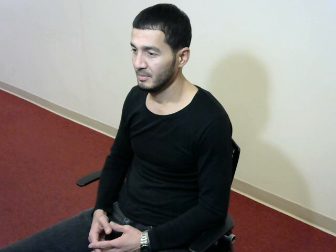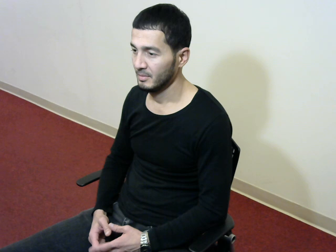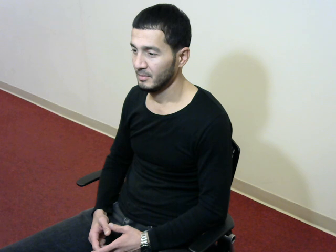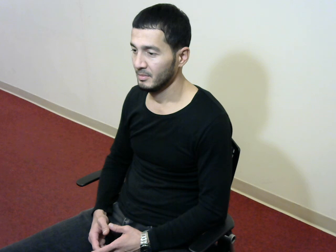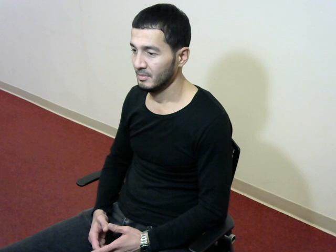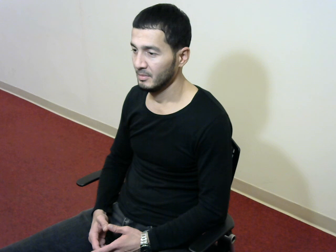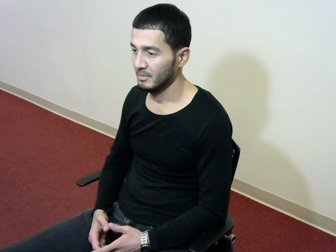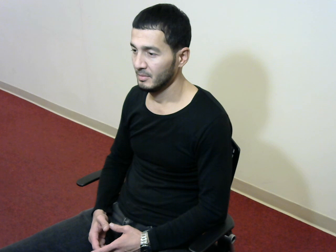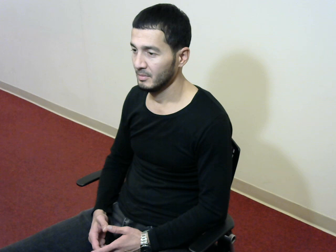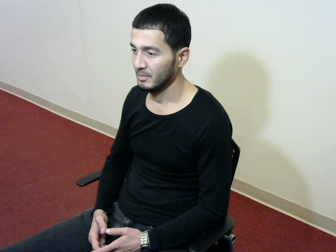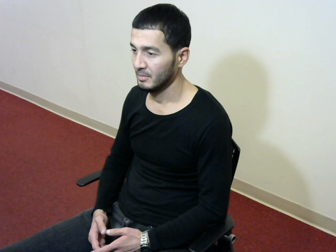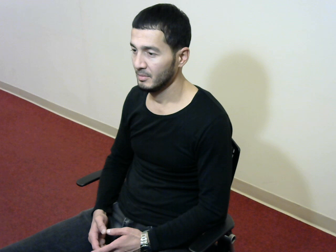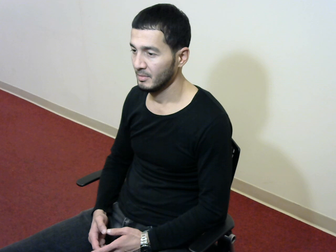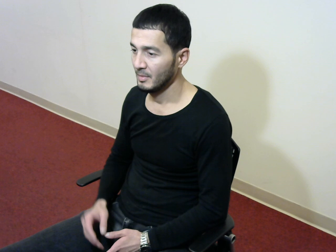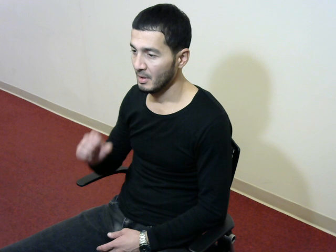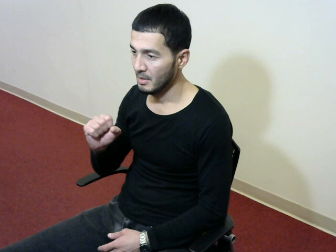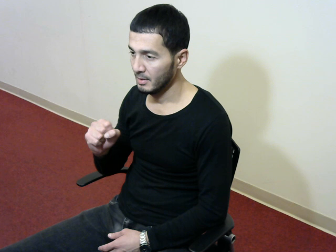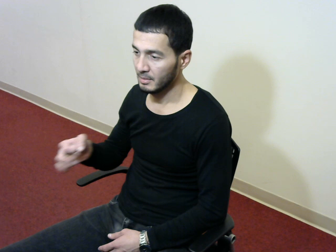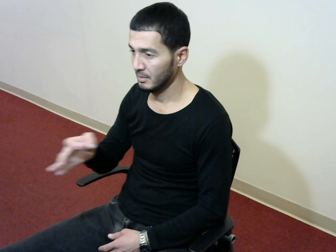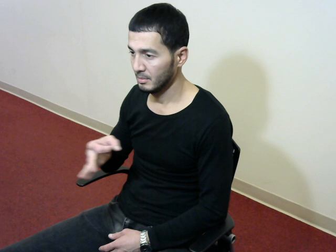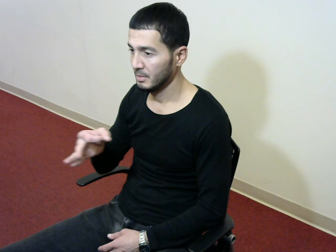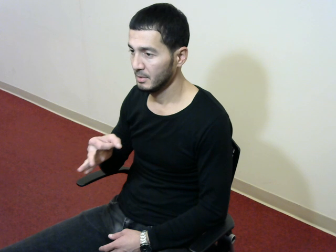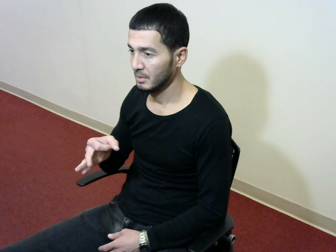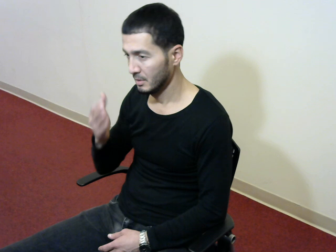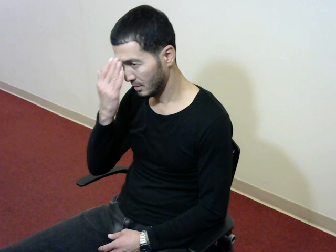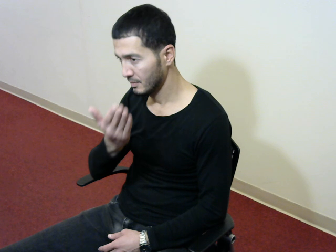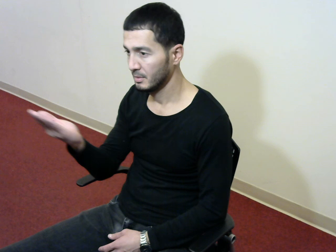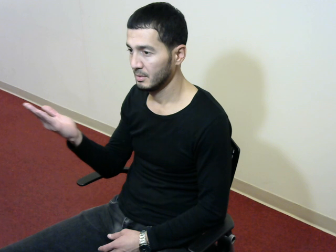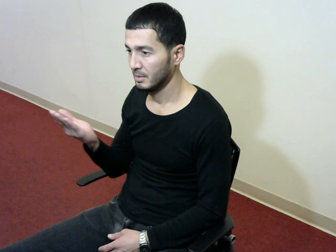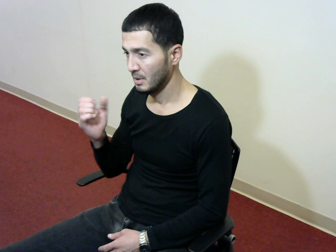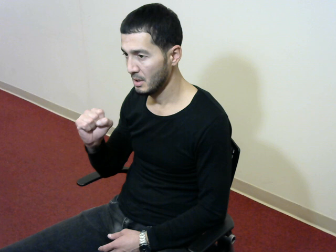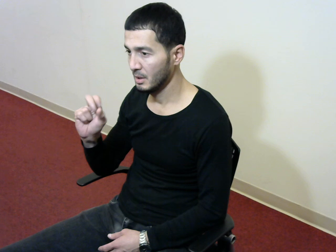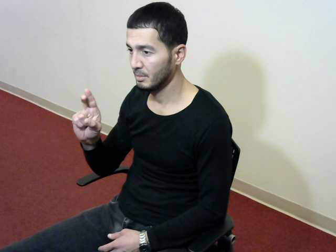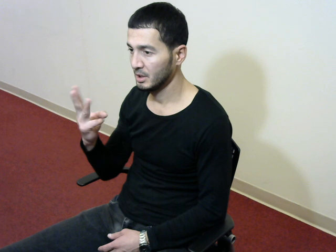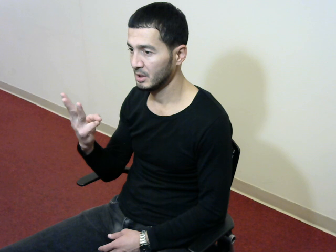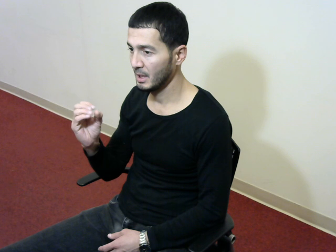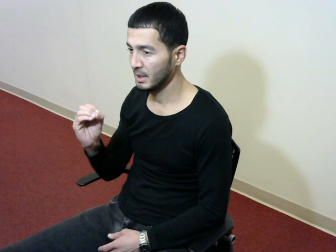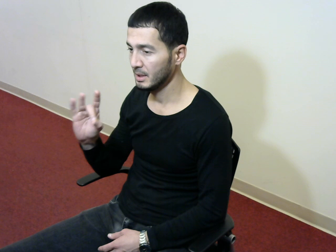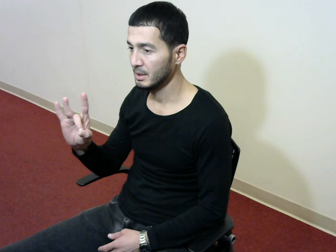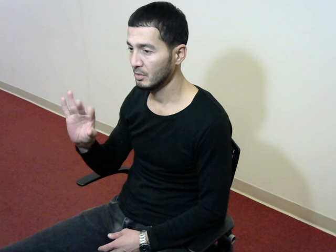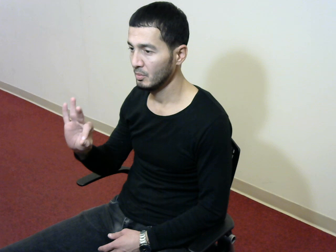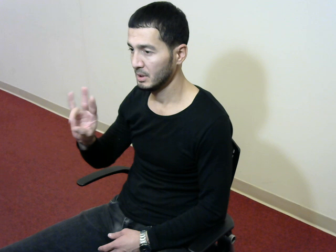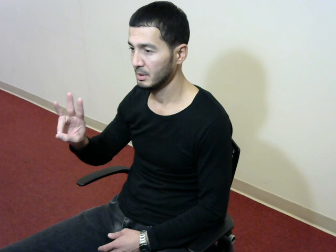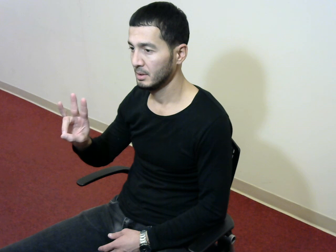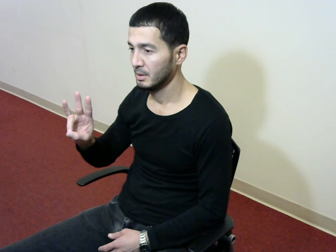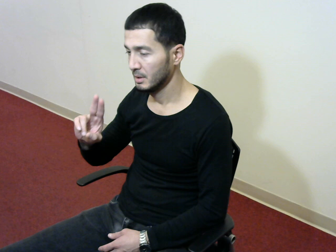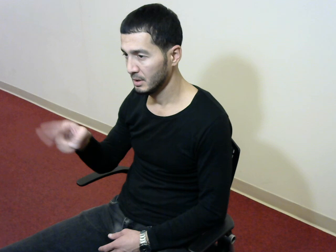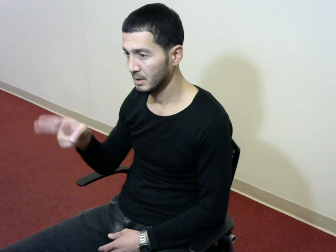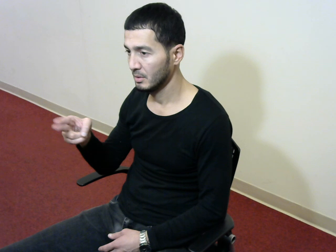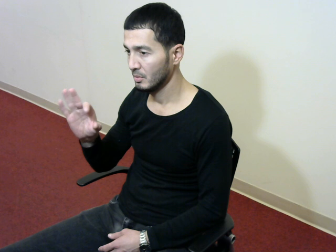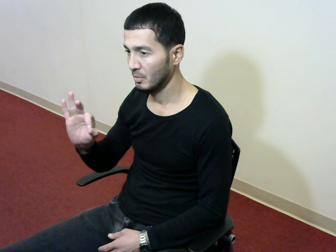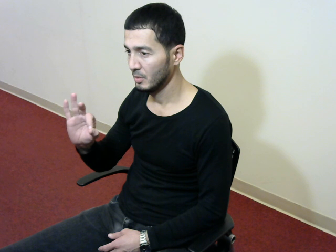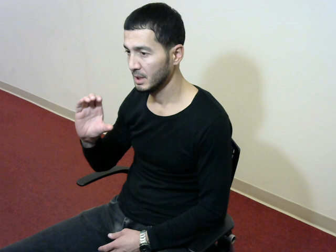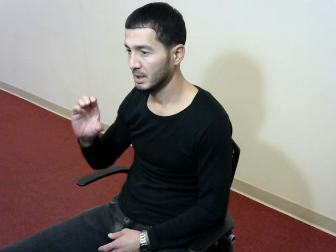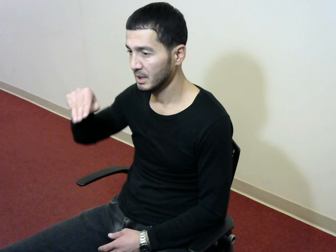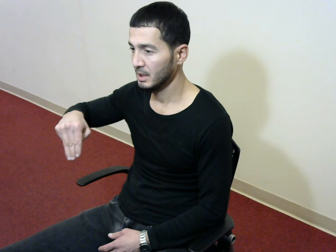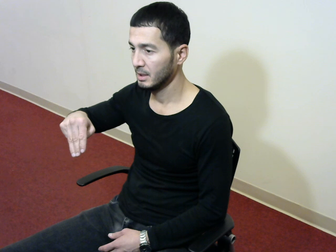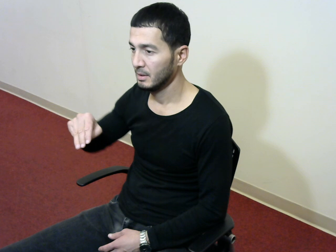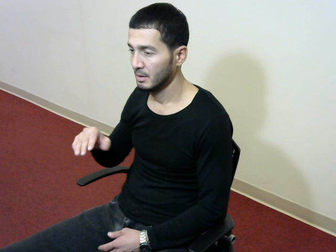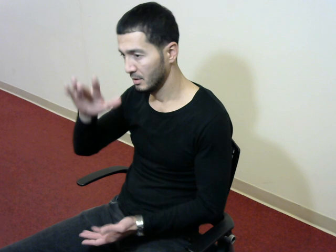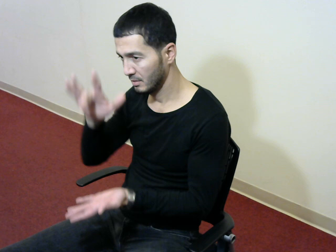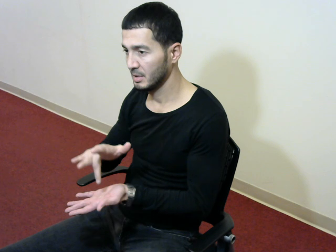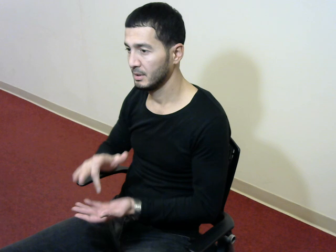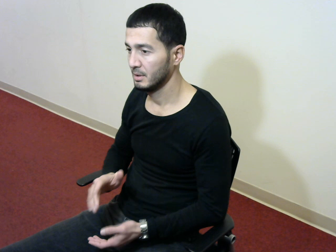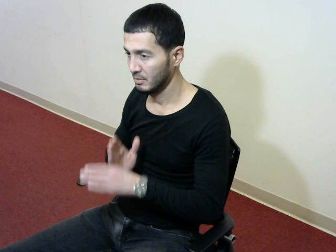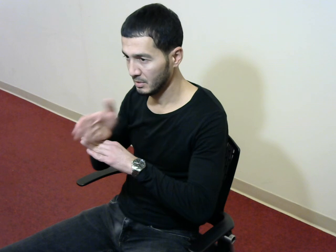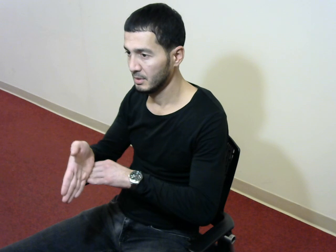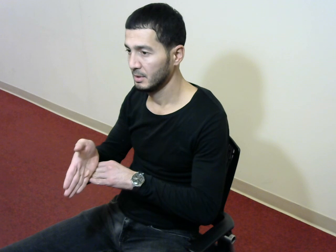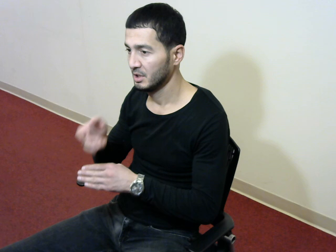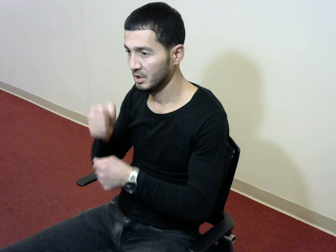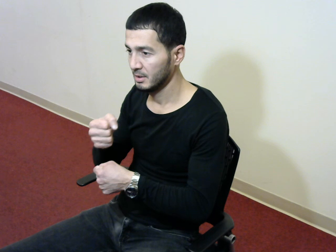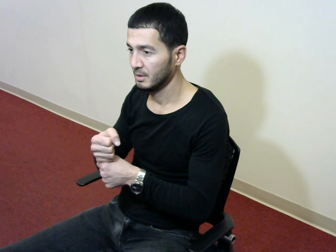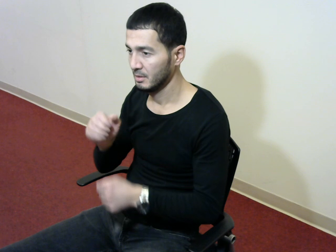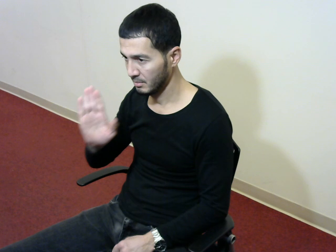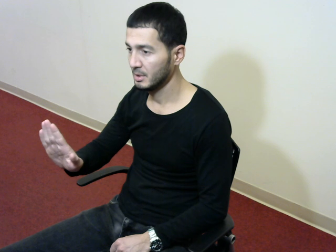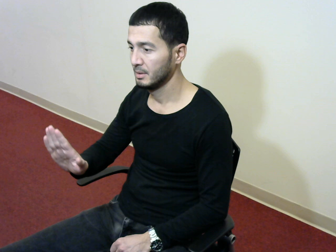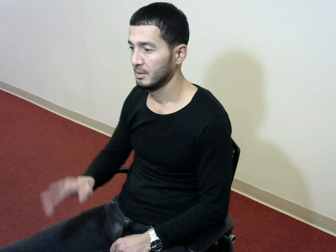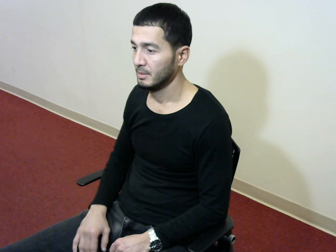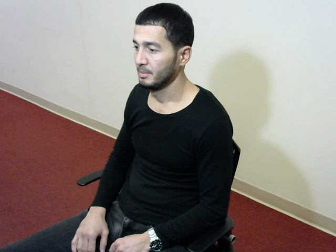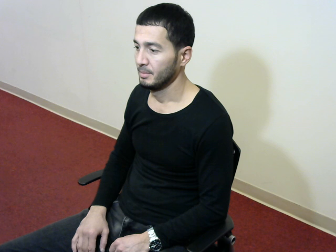Abşeron rayon sakinləri isə Abşeron DOST Mərkəzinə müraciət etməlidir